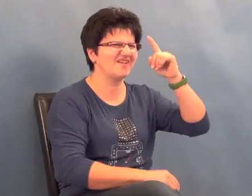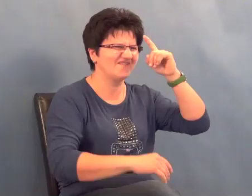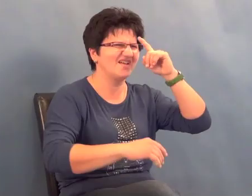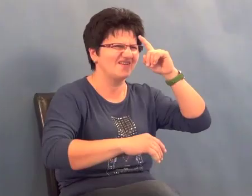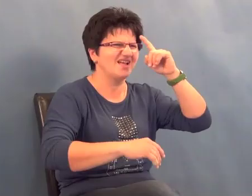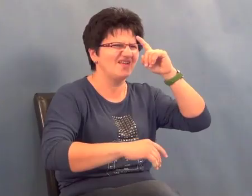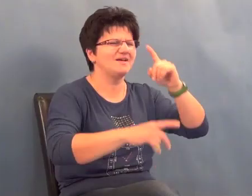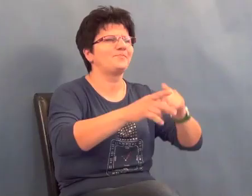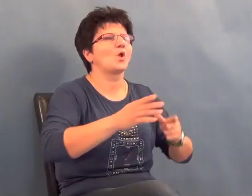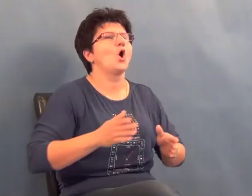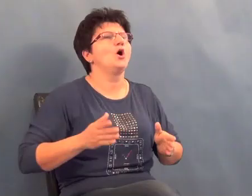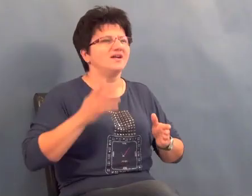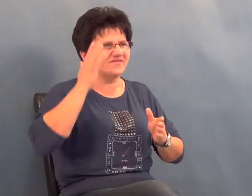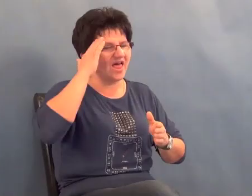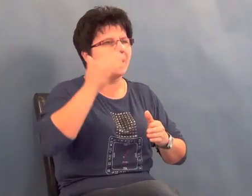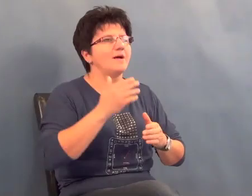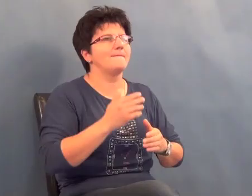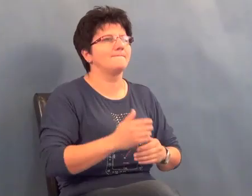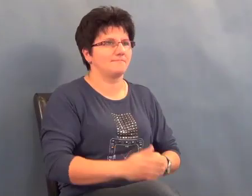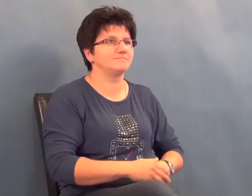Wiem, na ulicy...